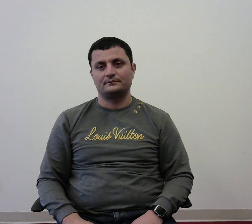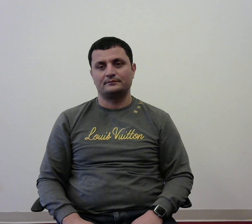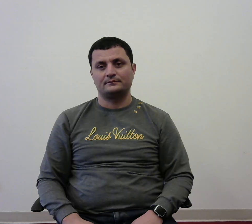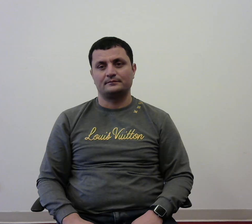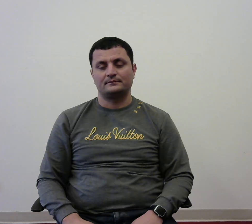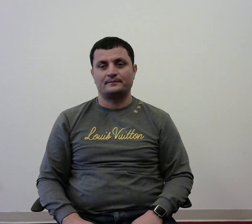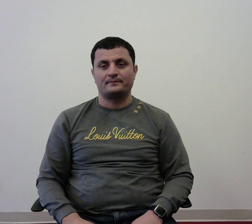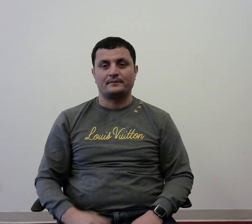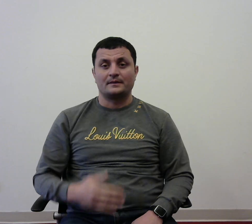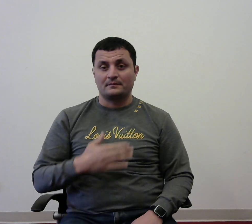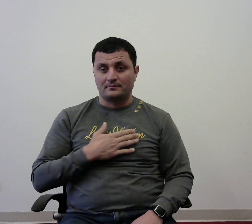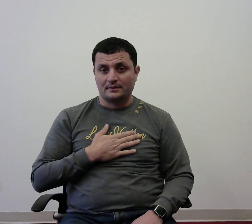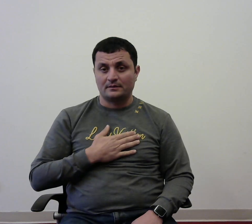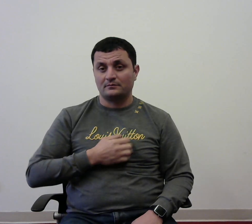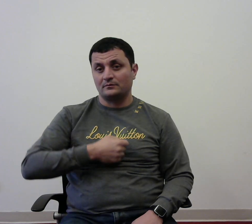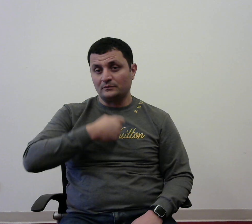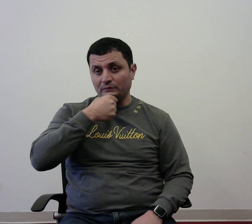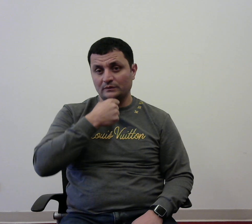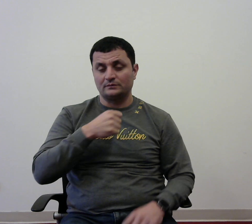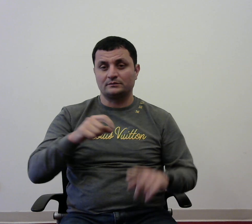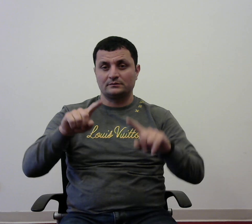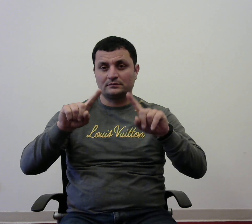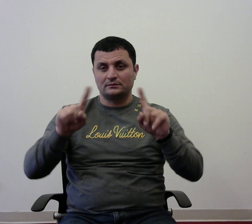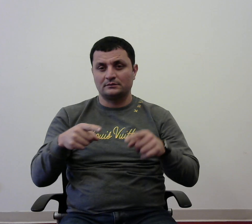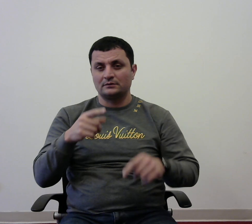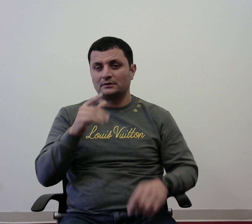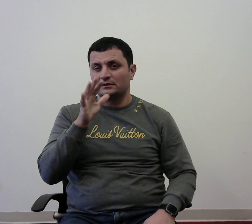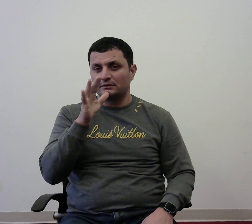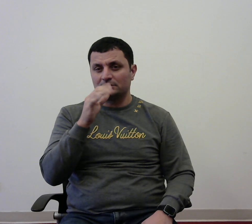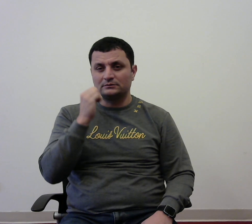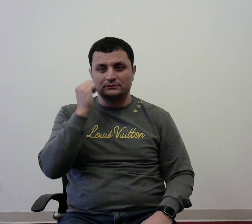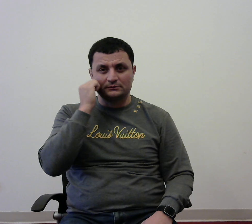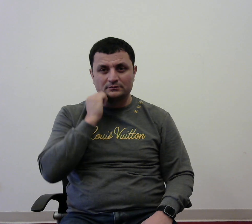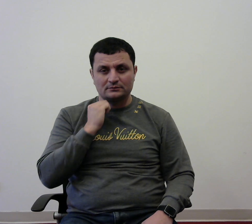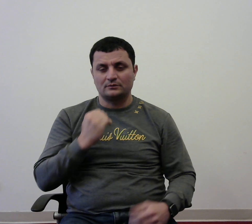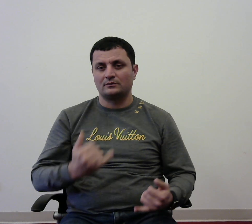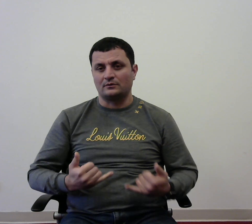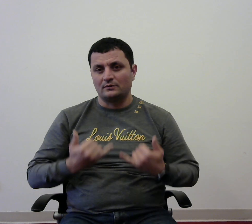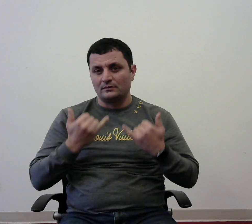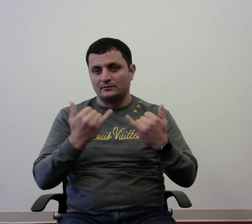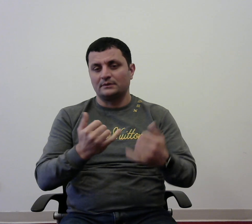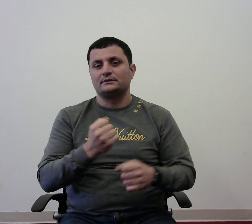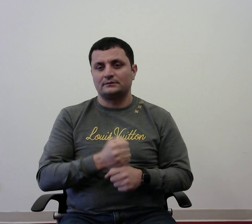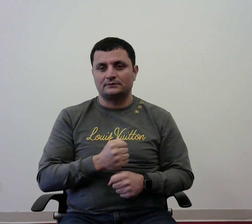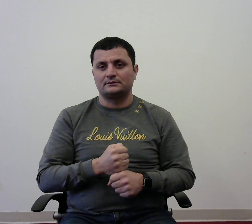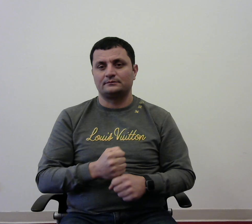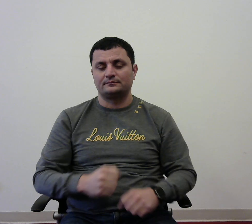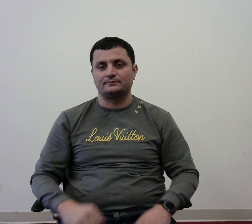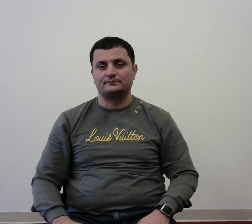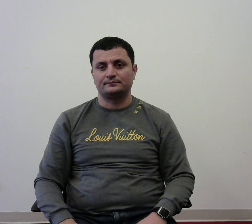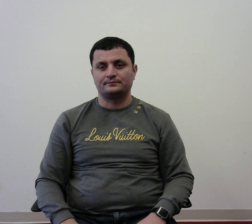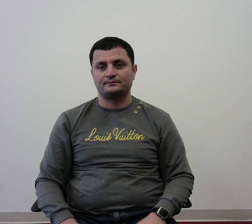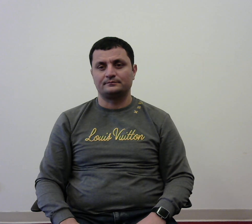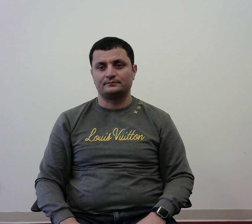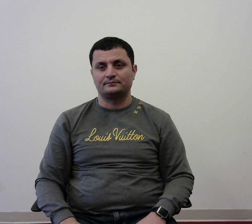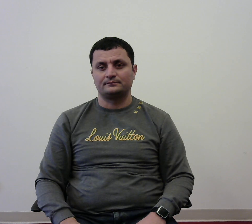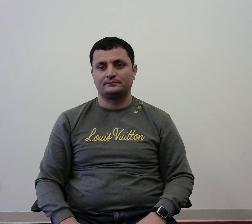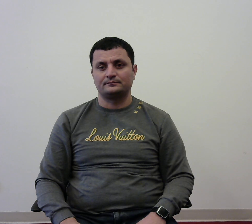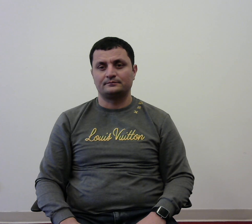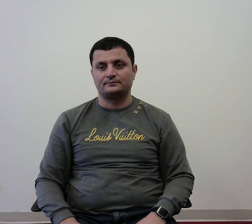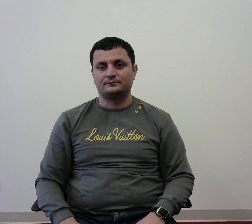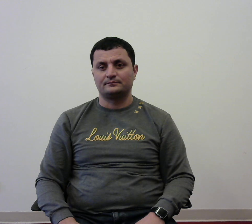Mən böyüklərə (yaşlılara) hörmət edirəm